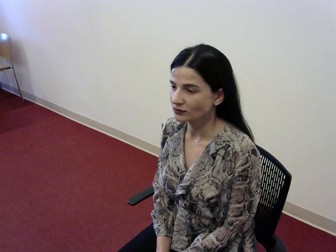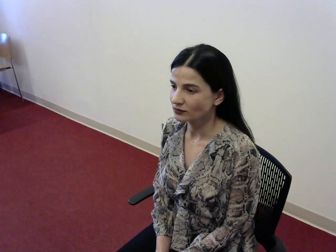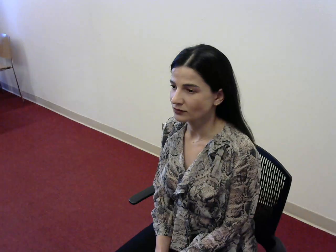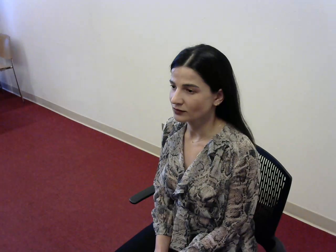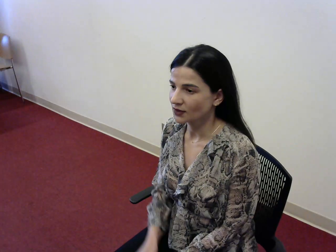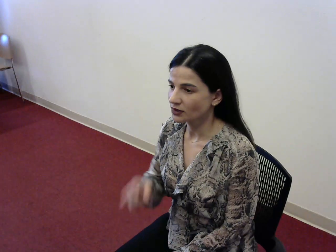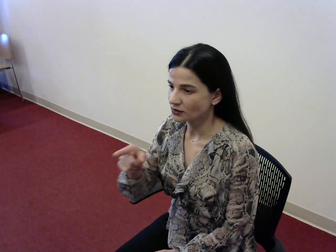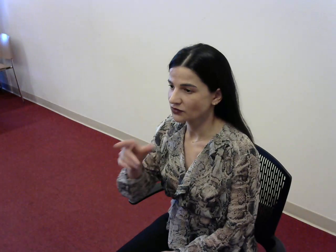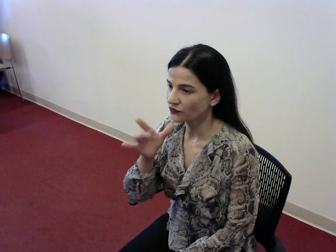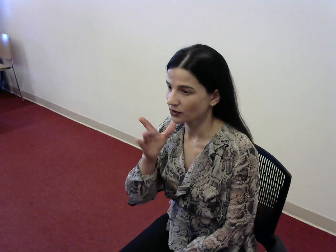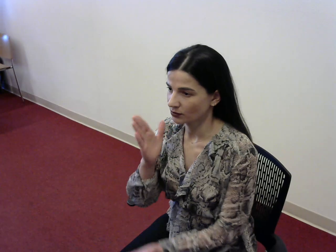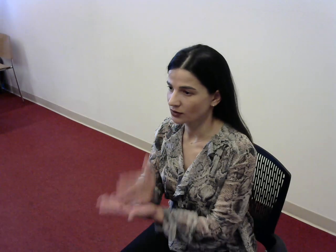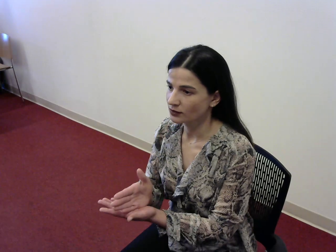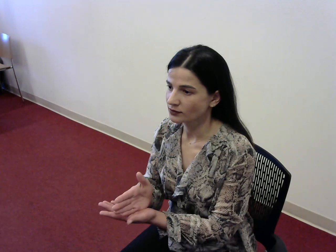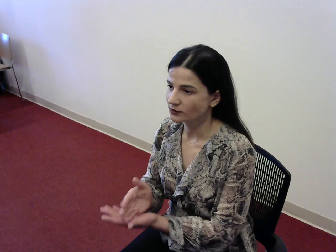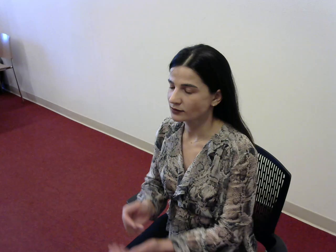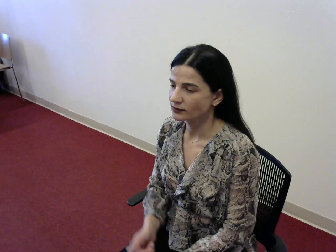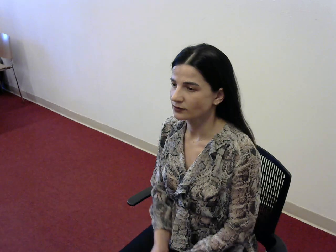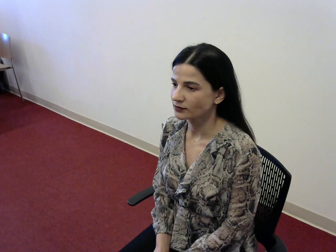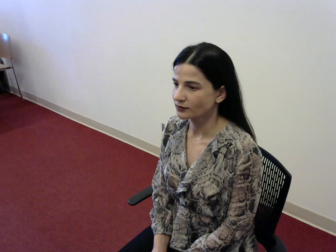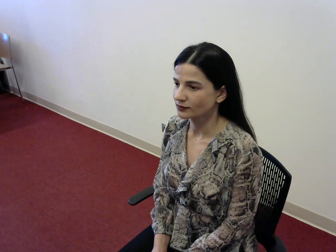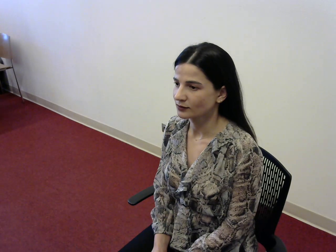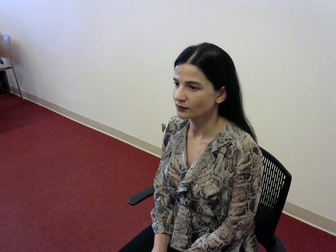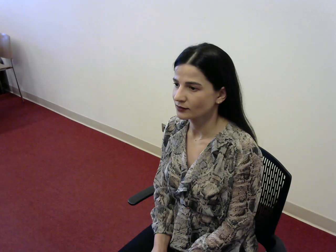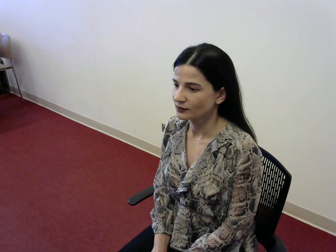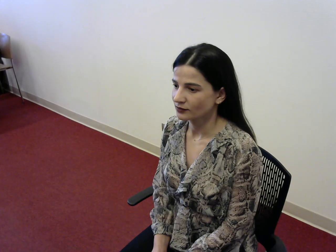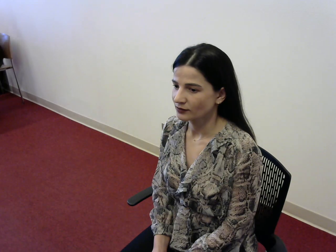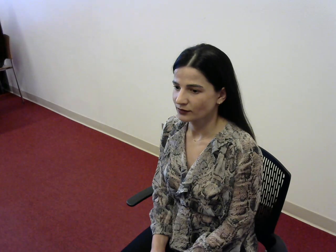Sizin vaxtınız var?